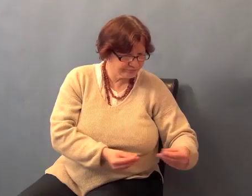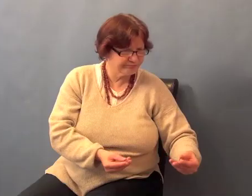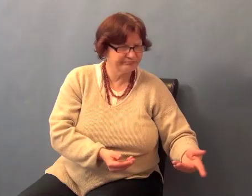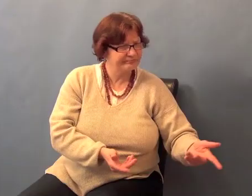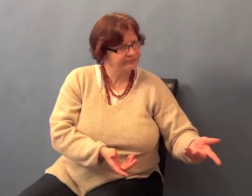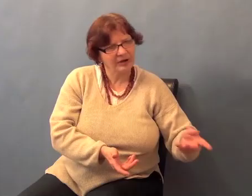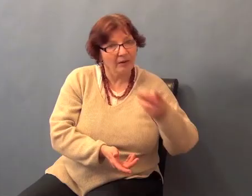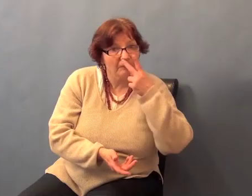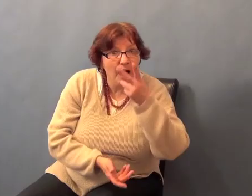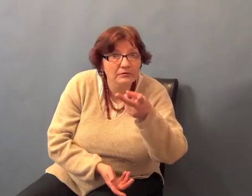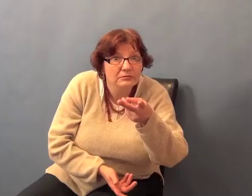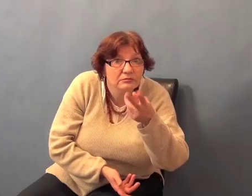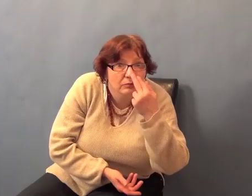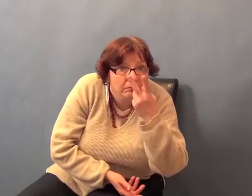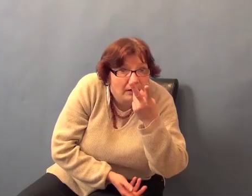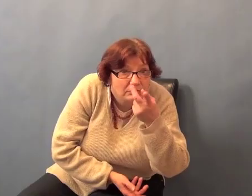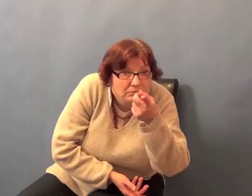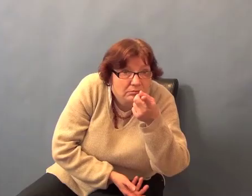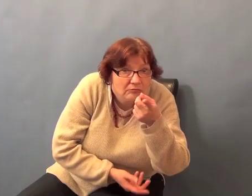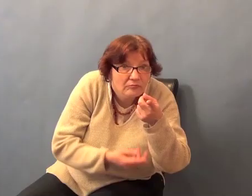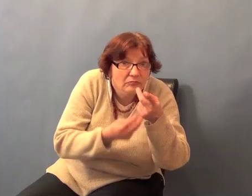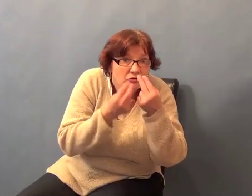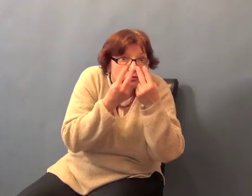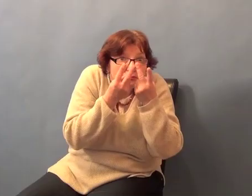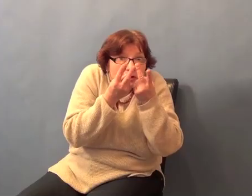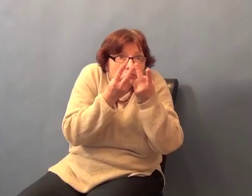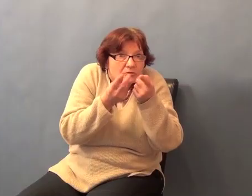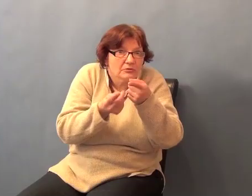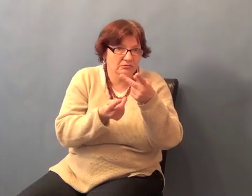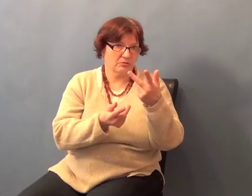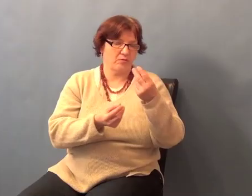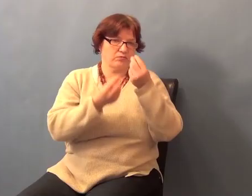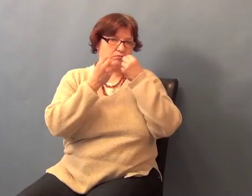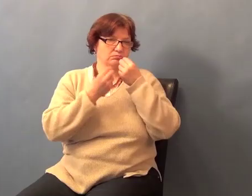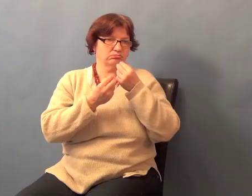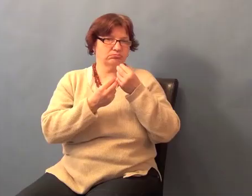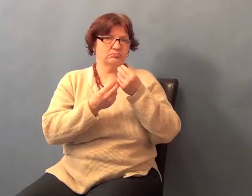Patrzy, patrzy, a tam chłopcy jedzą.